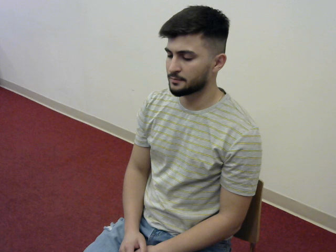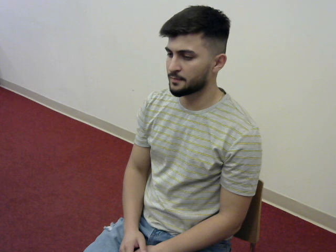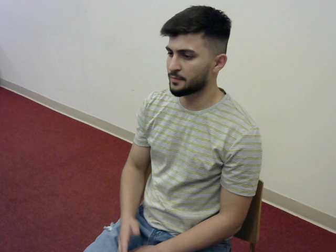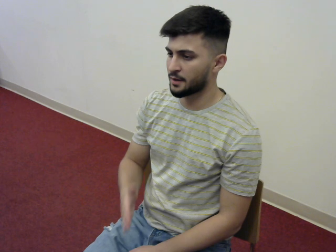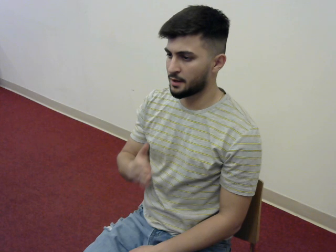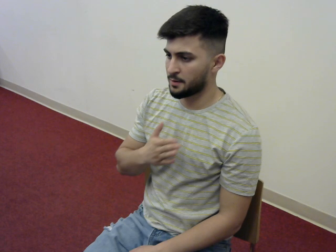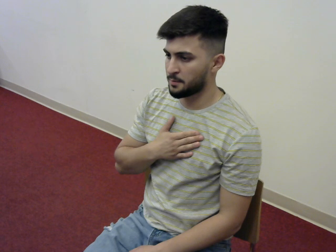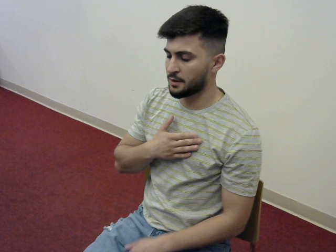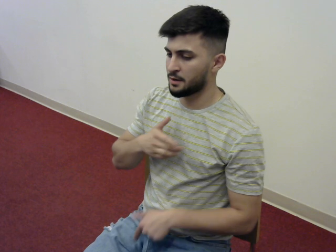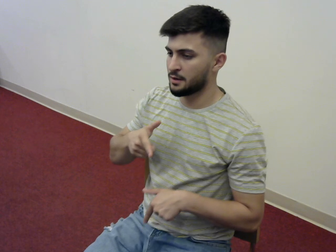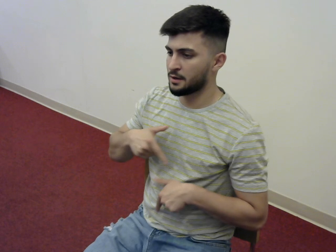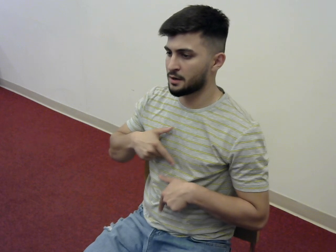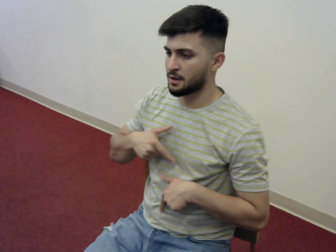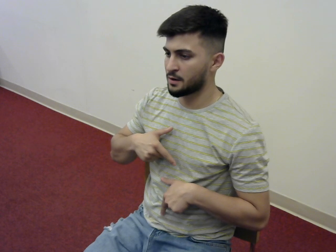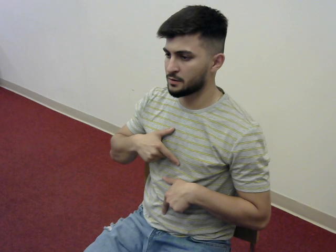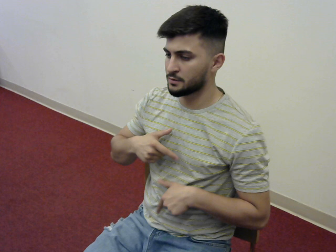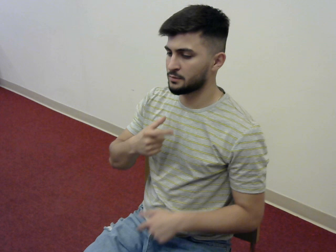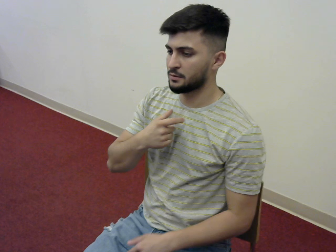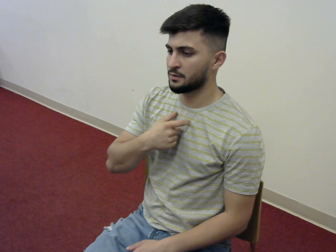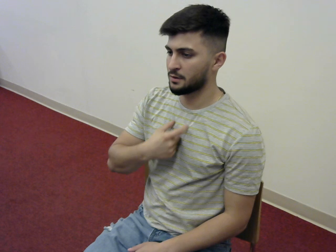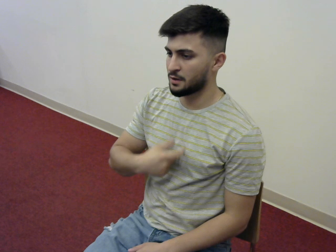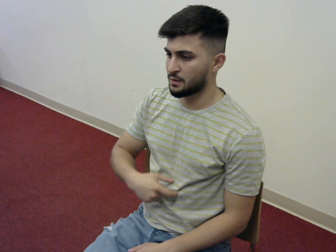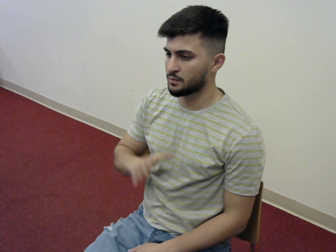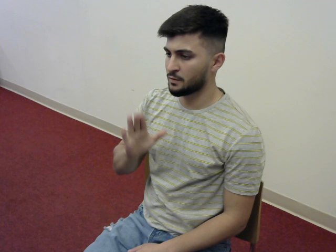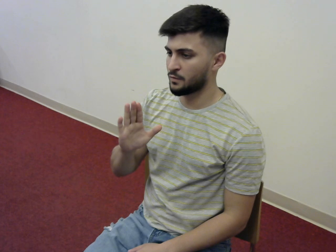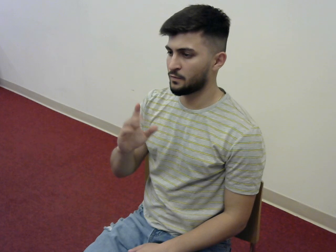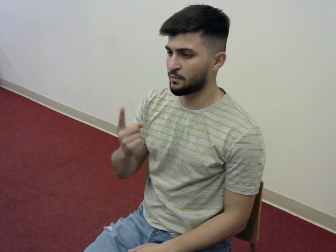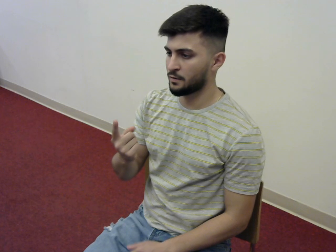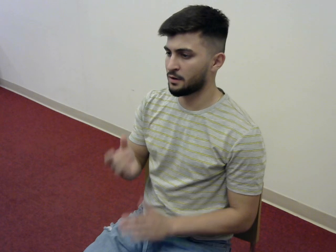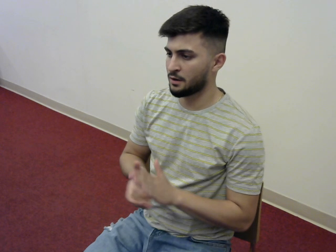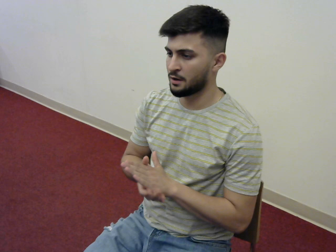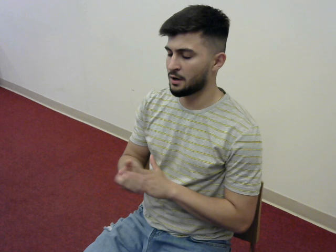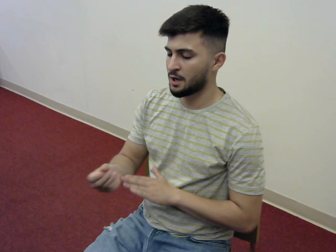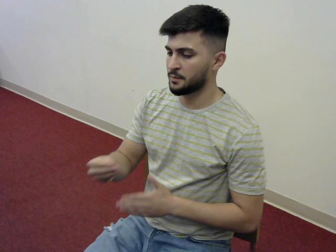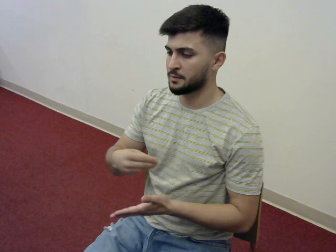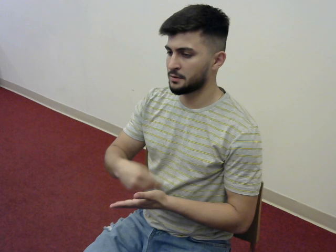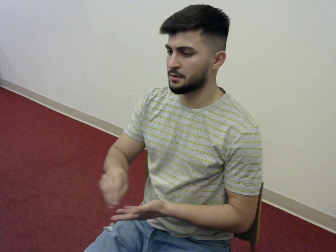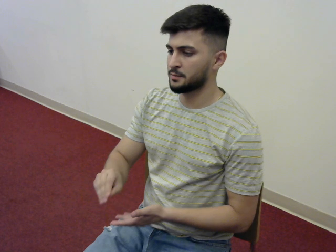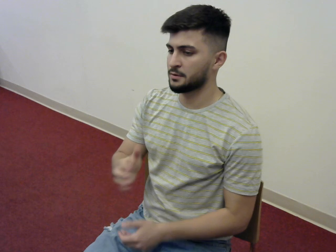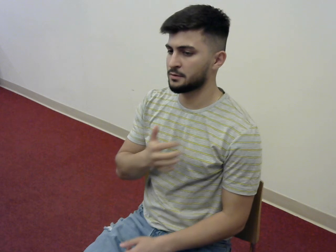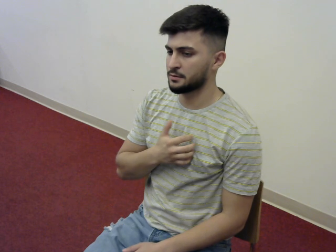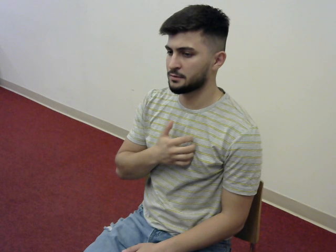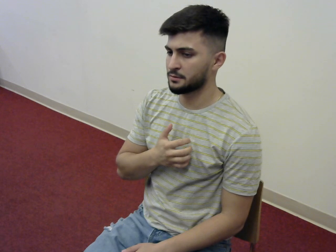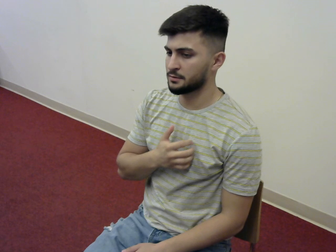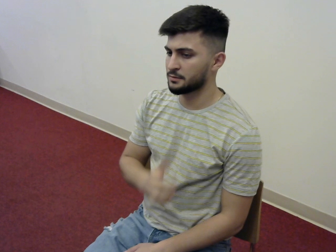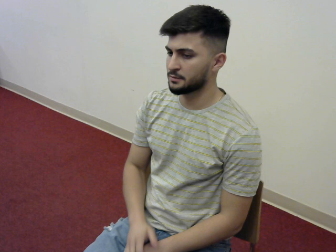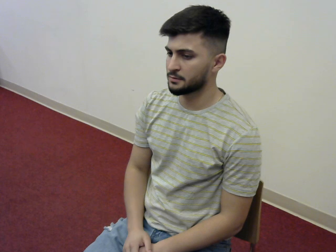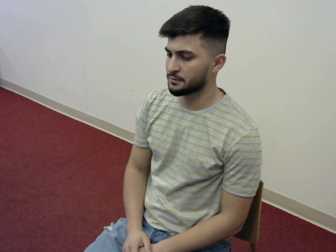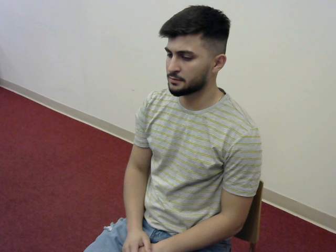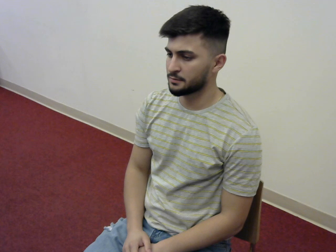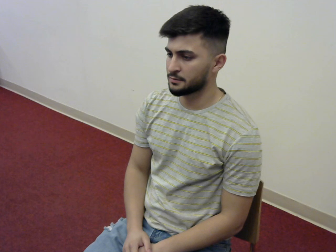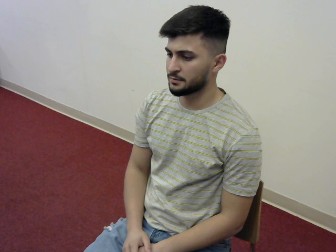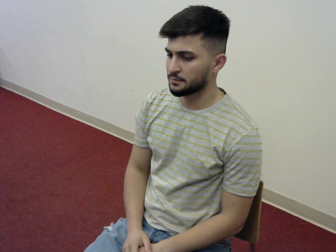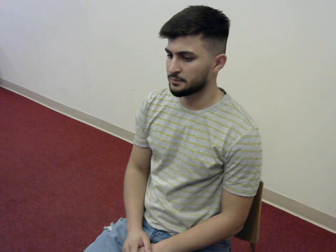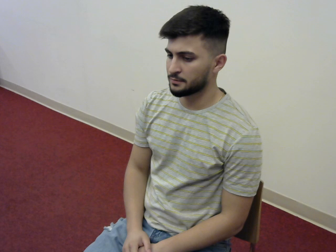Mən kostyum, qalstuk və ayaqqabı almaq istəyirəm